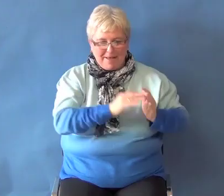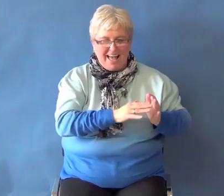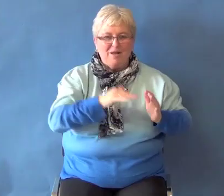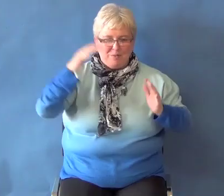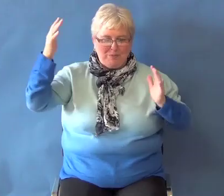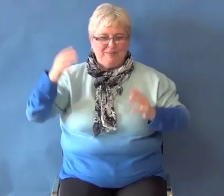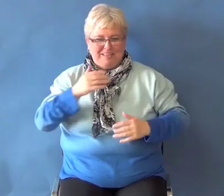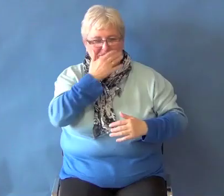Tak, mała i duża.